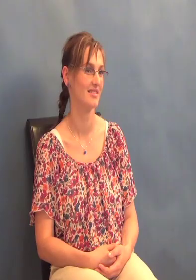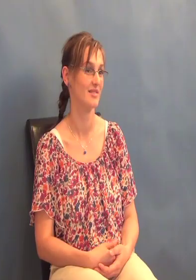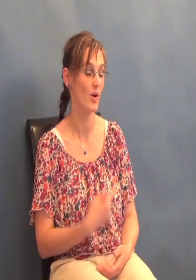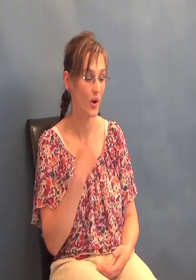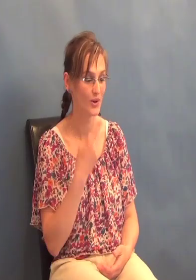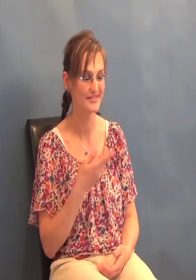Olsztyn.